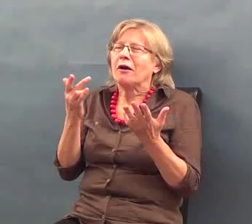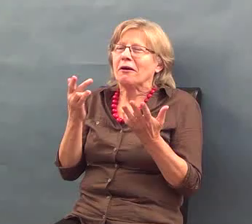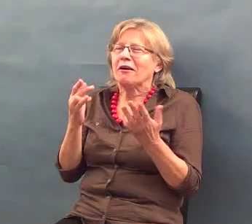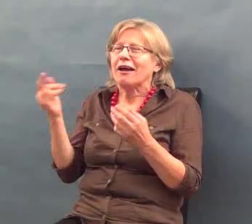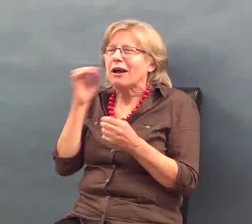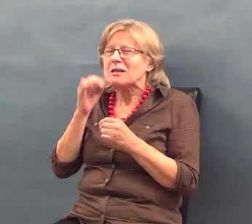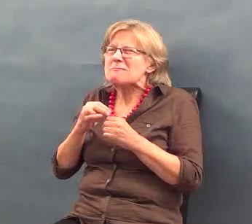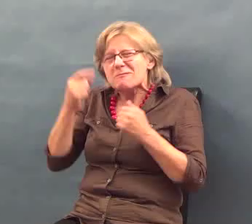Kot myślał.